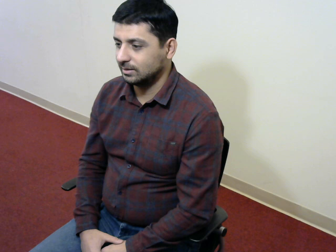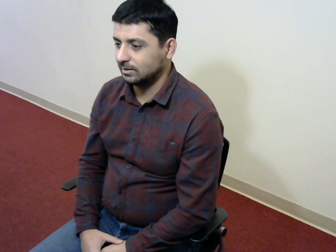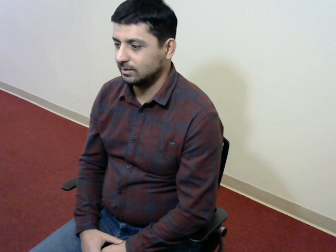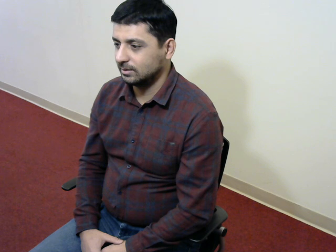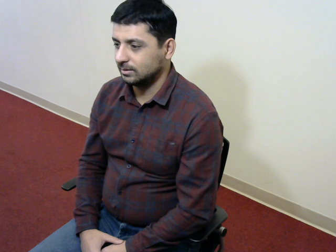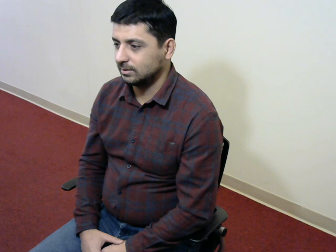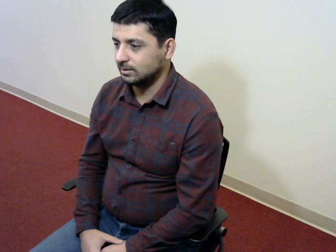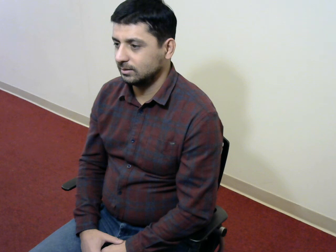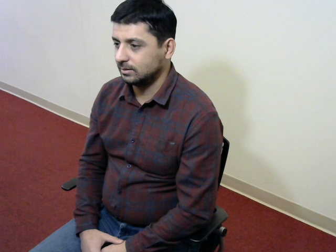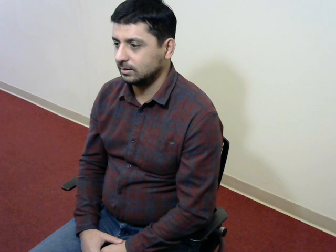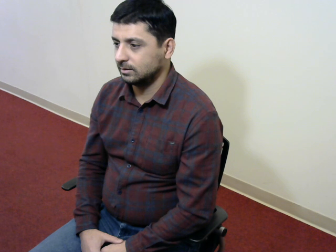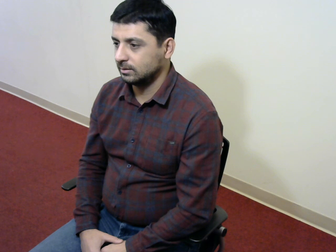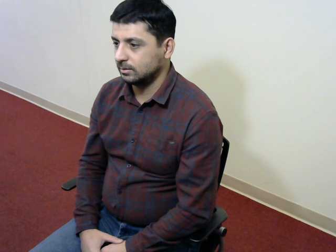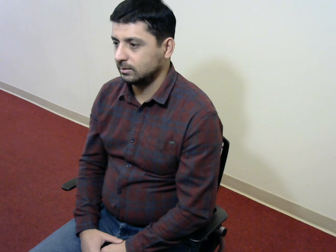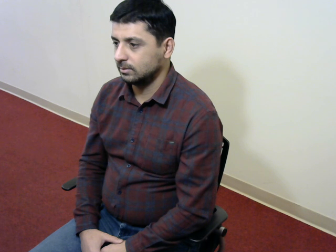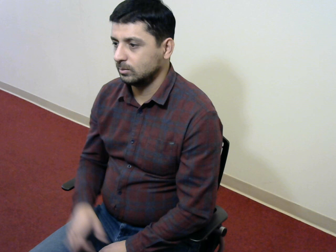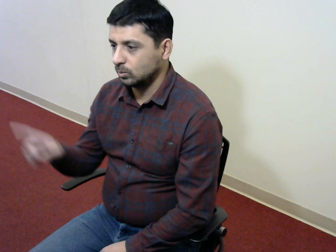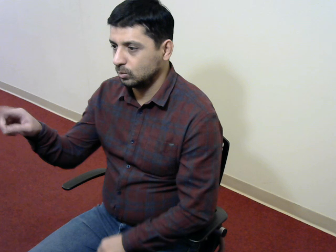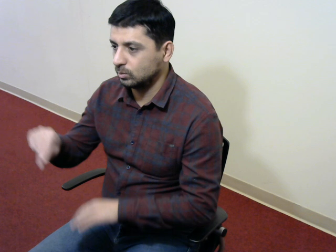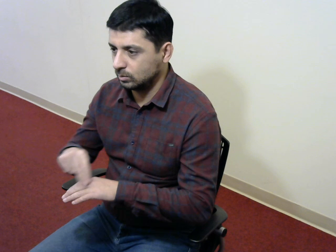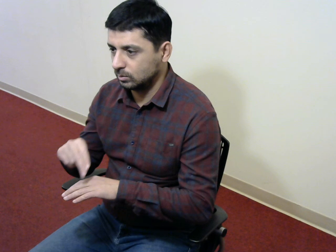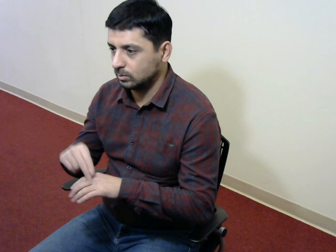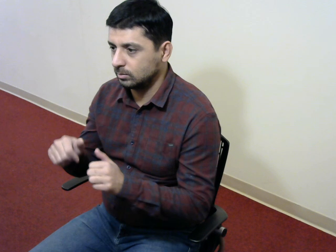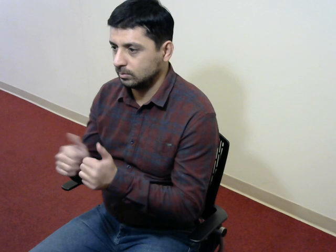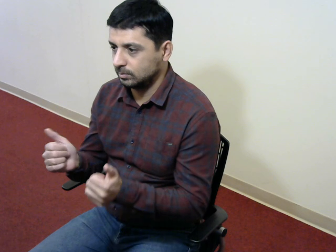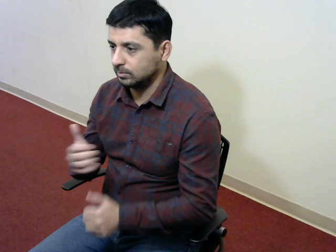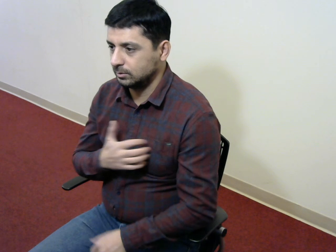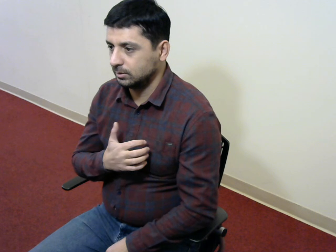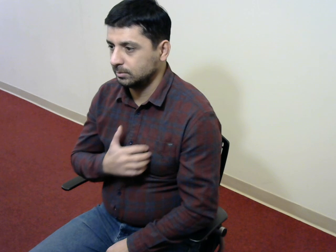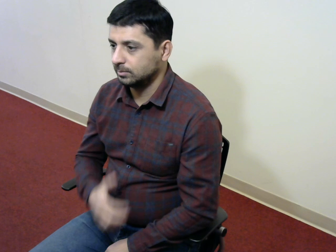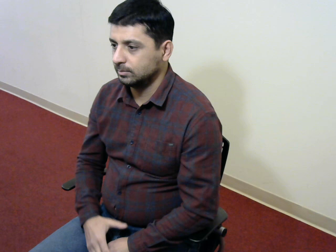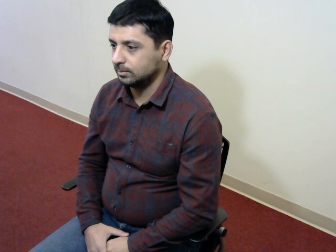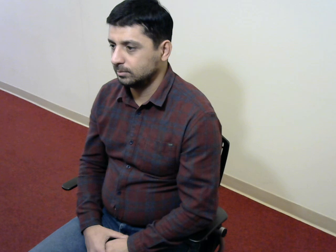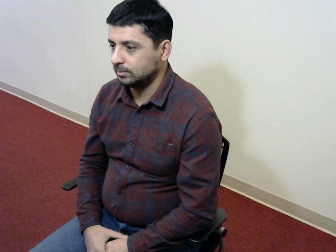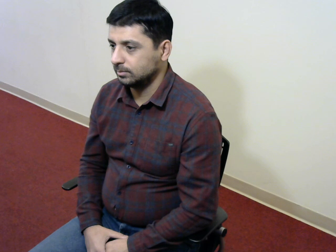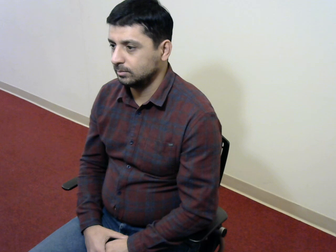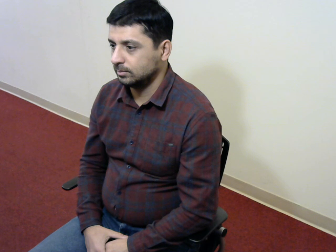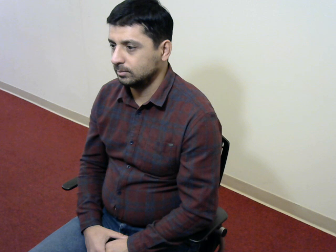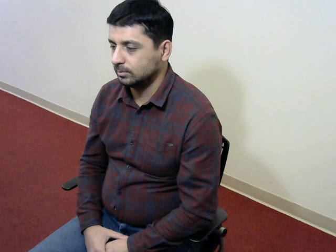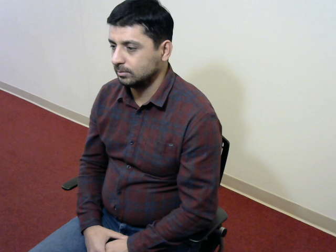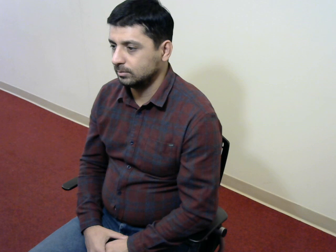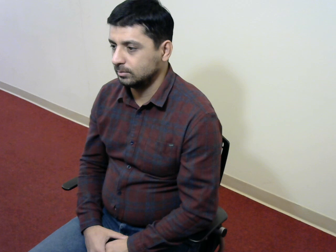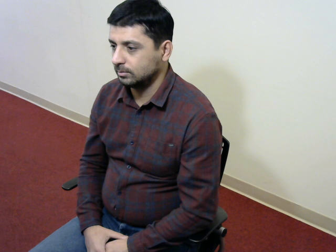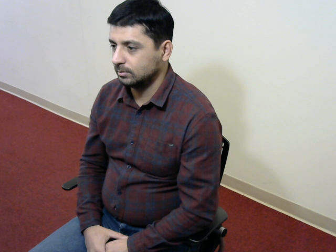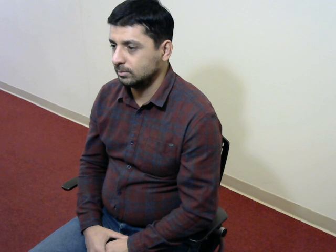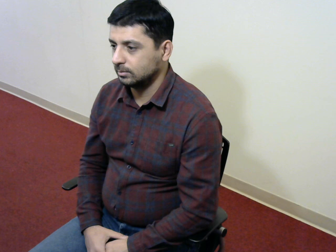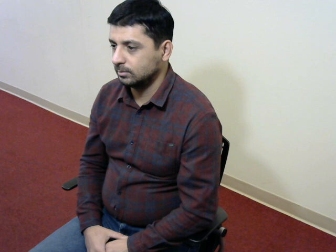O həyat yoldaşından ayrılmaq istəyir